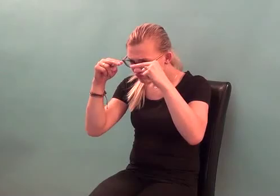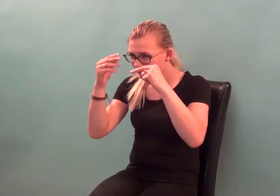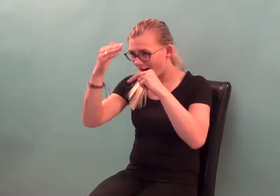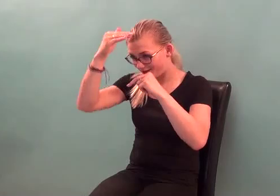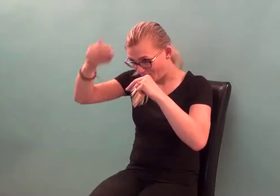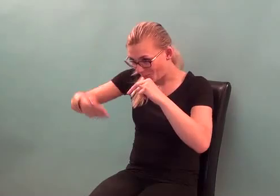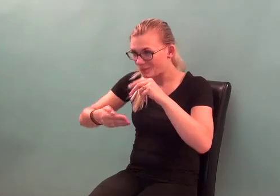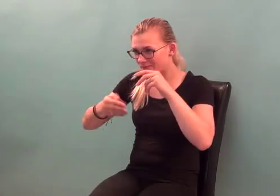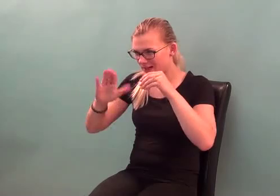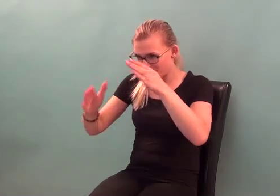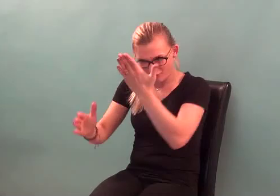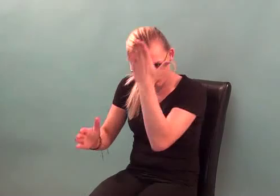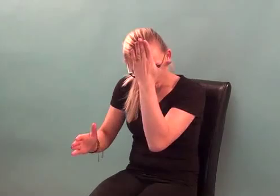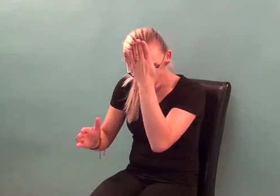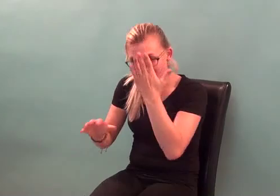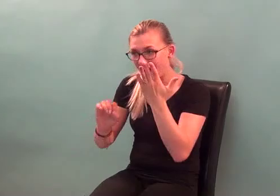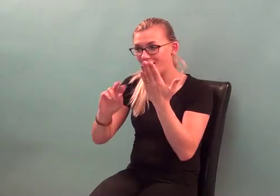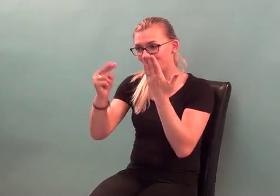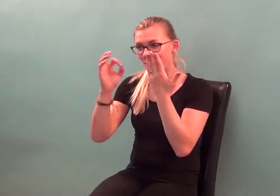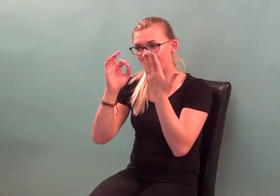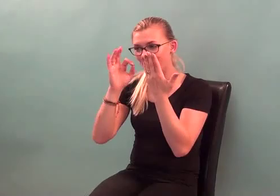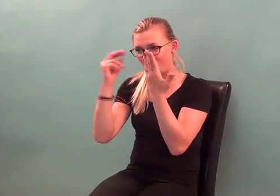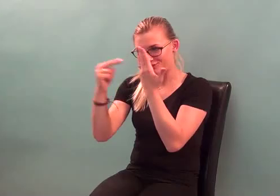Przez akwarium, ich głowy przylegają do szyby i tak patrzą się na siebie.